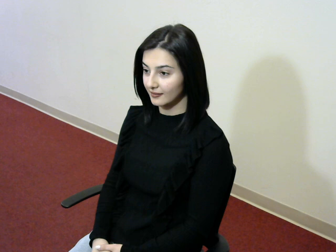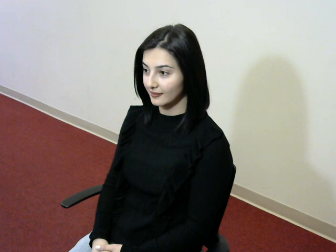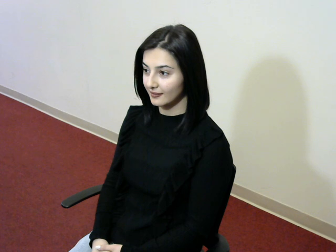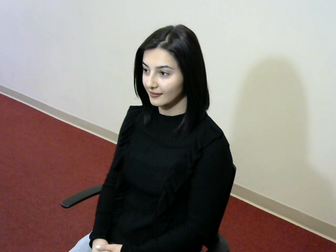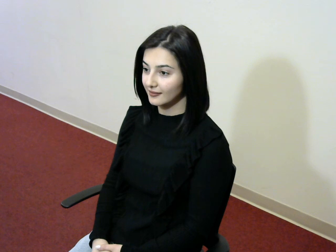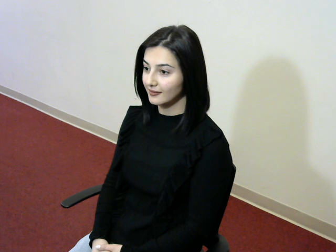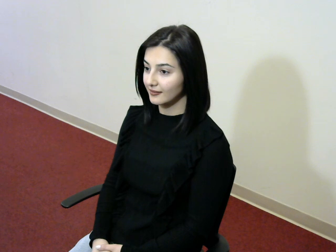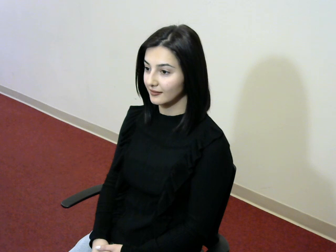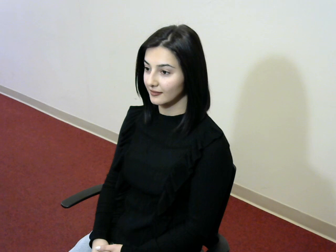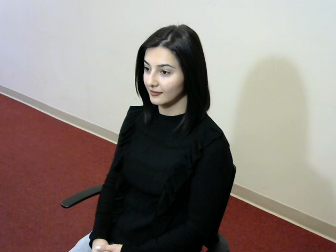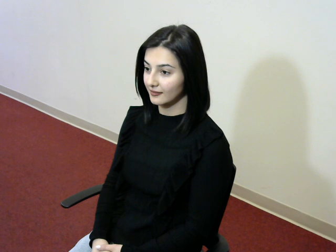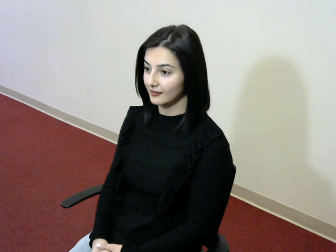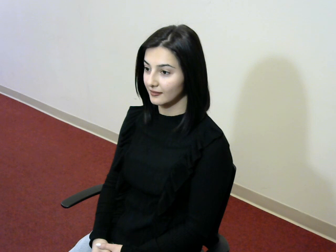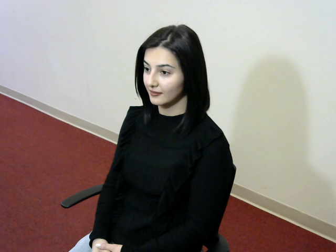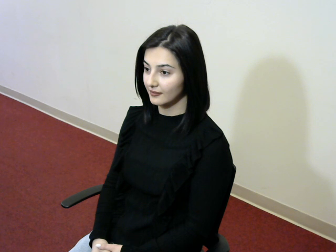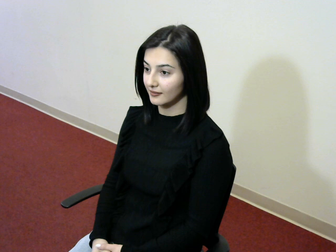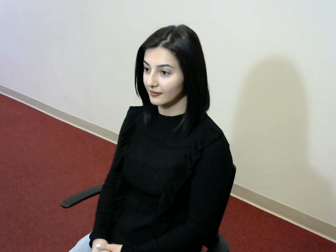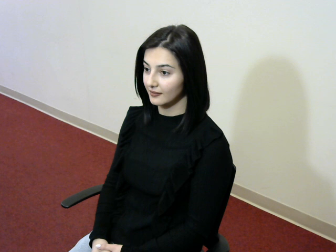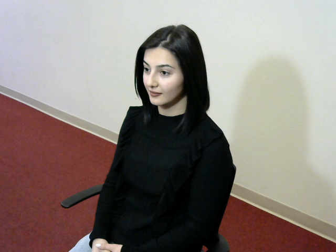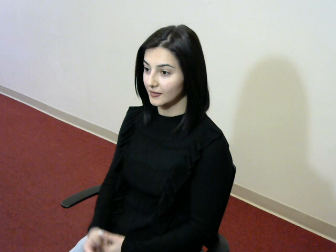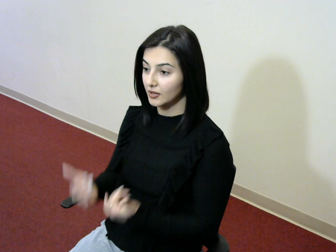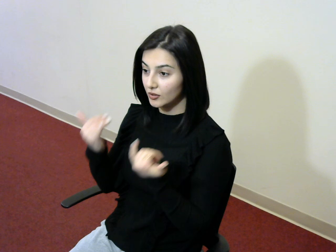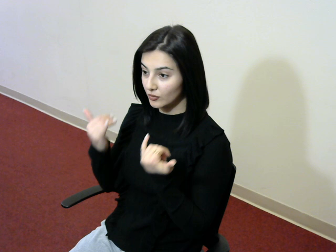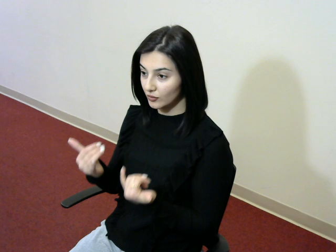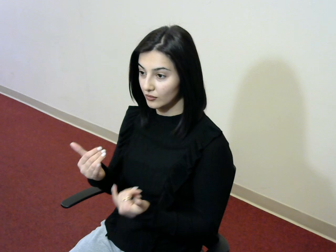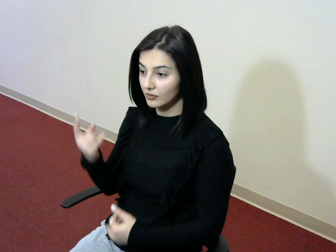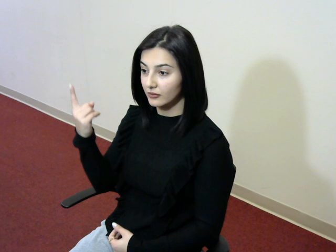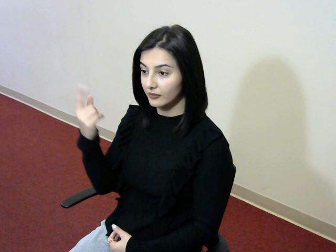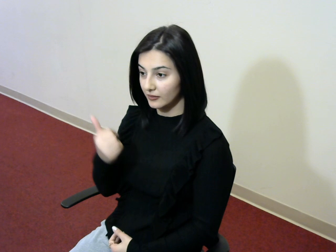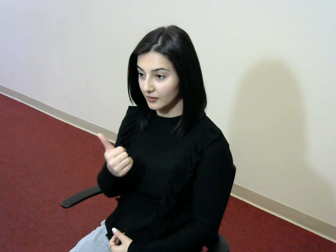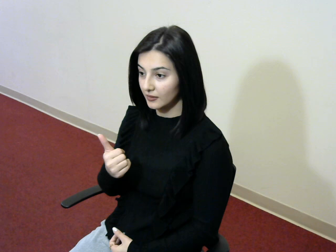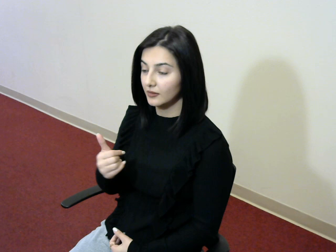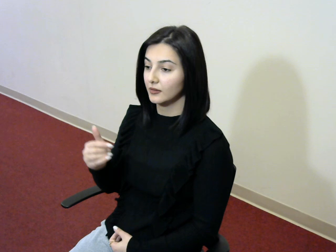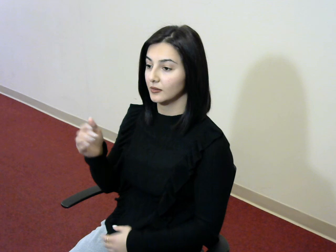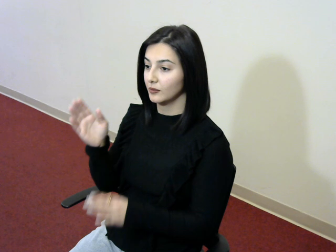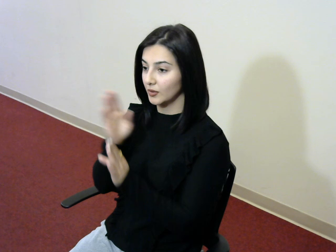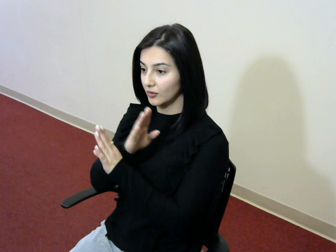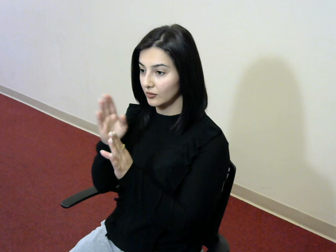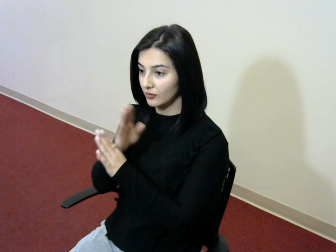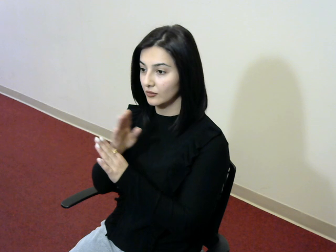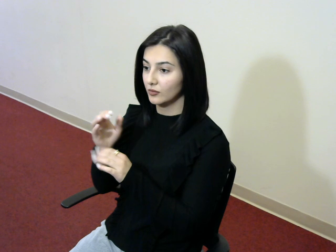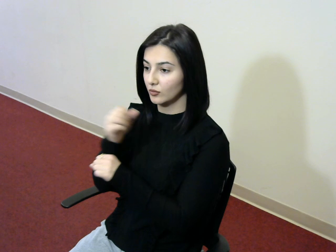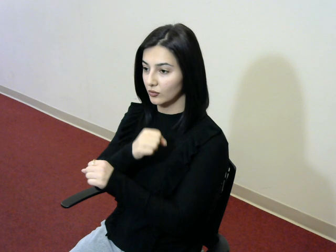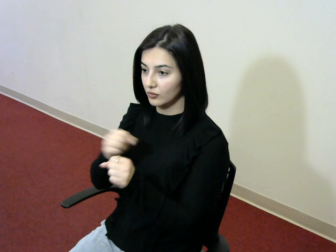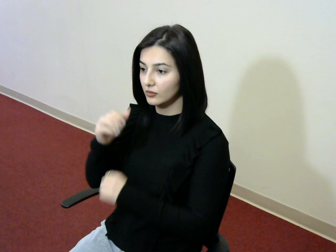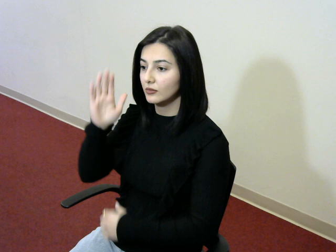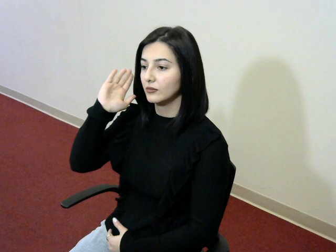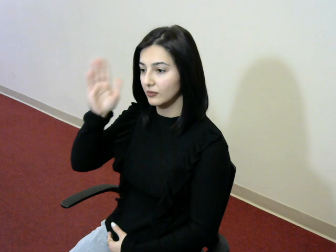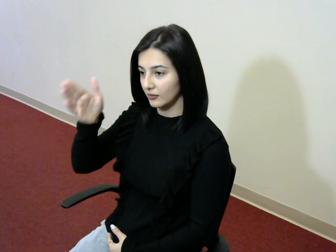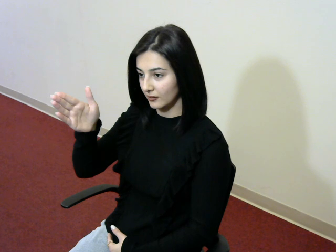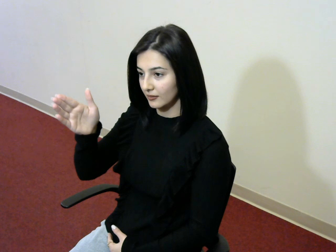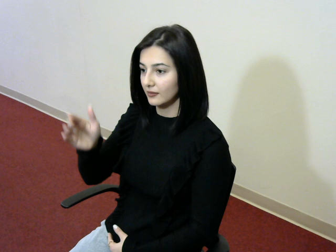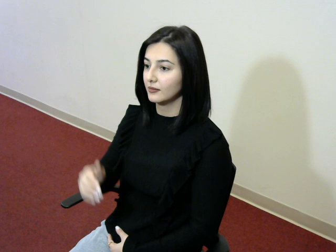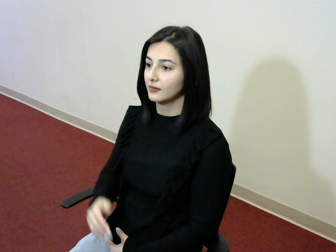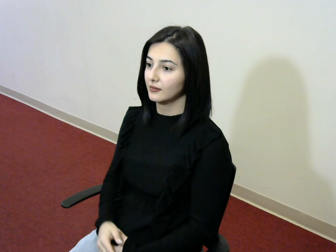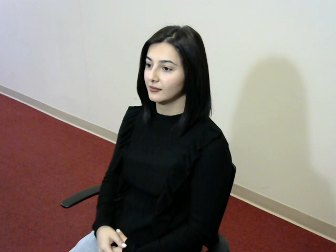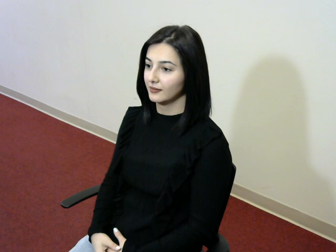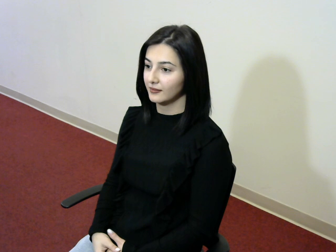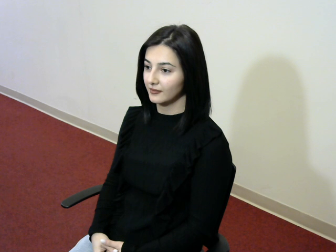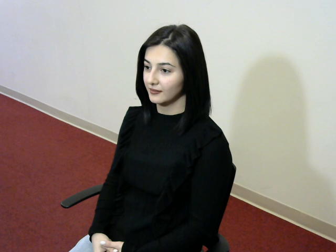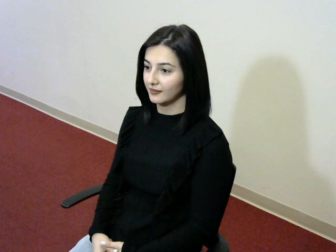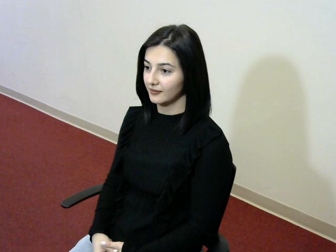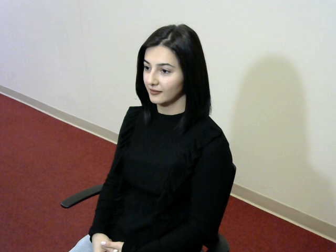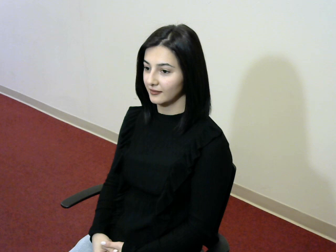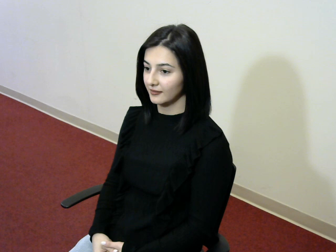Bu həftə hava küləkli olacaq